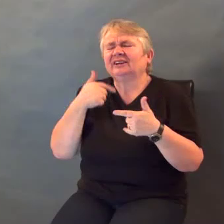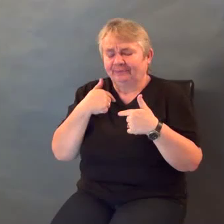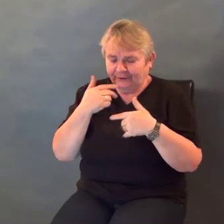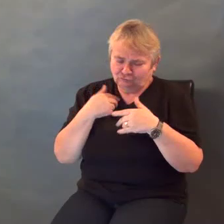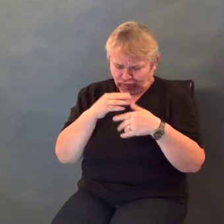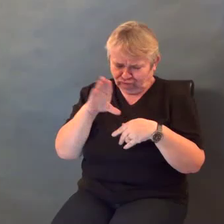Ja...